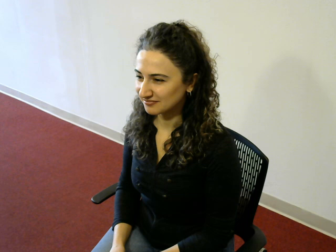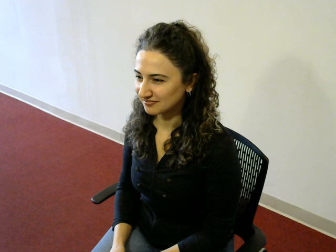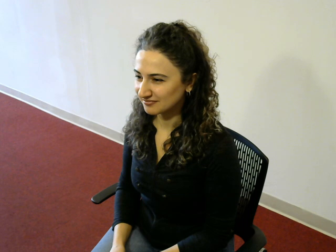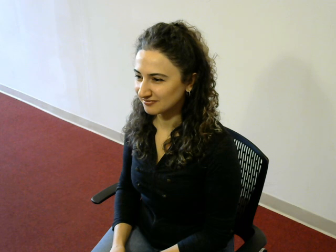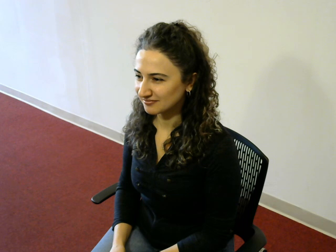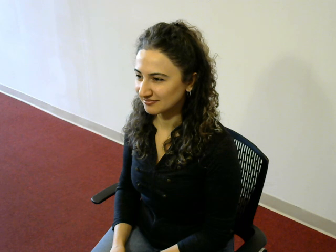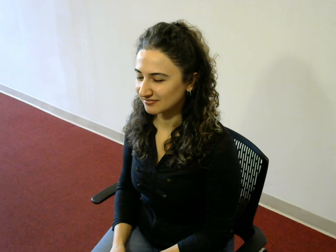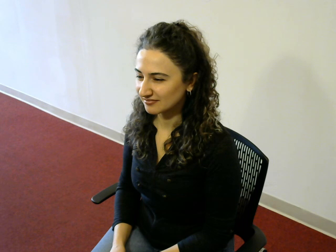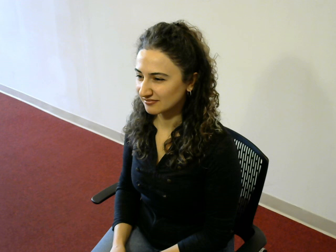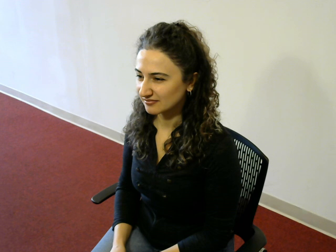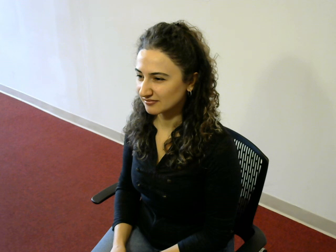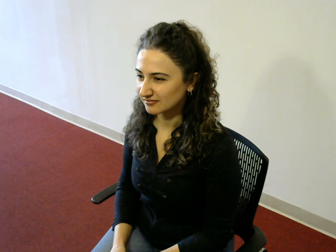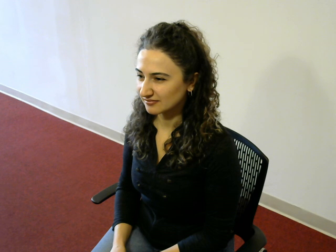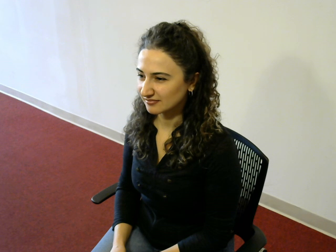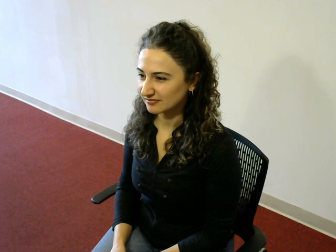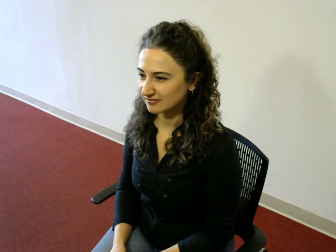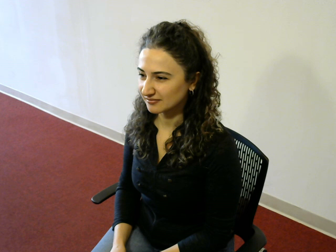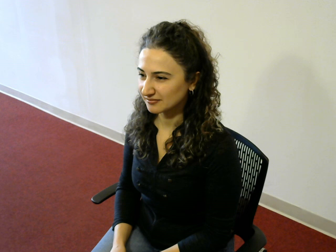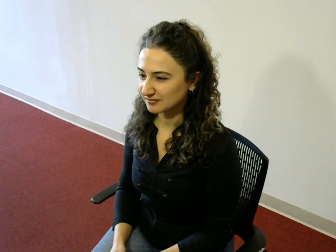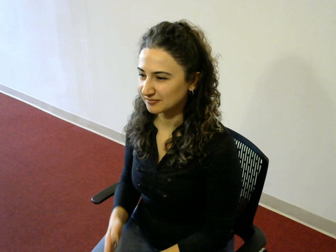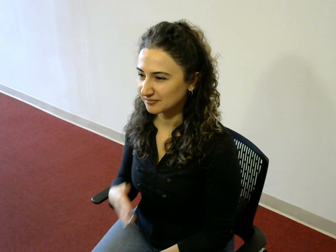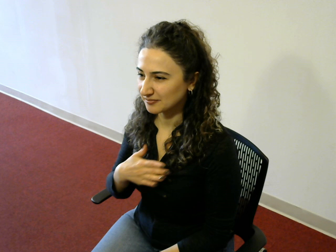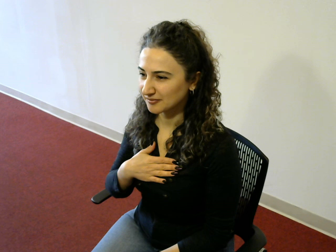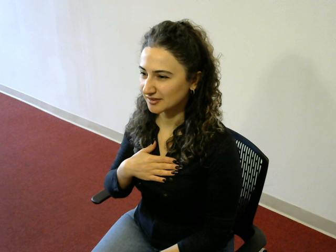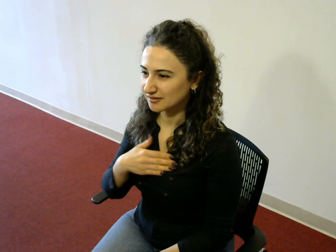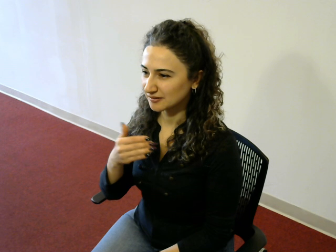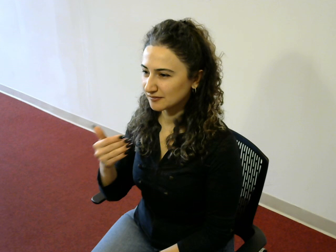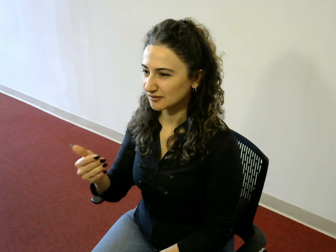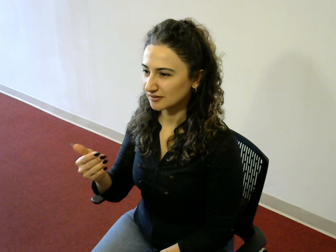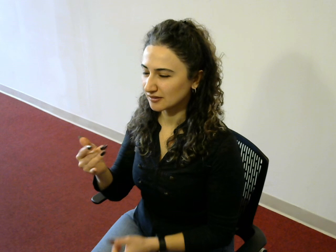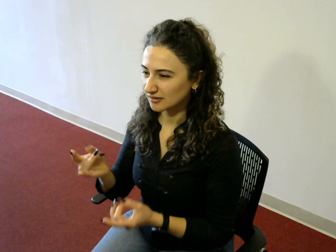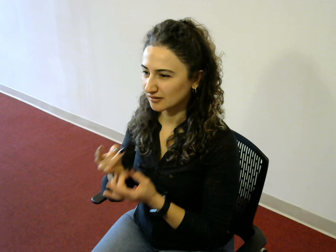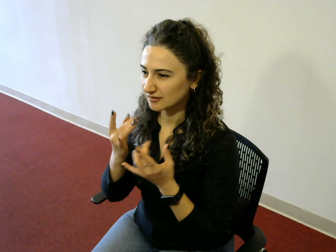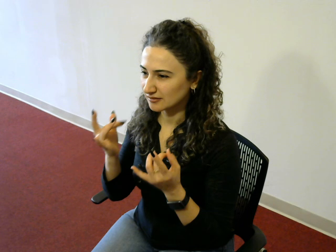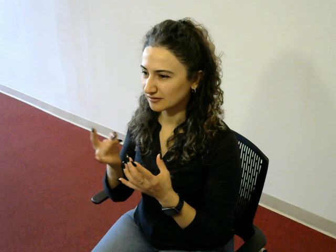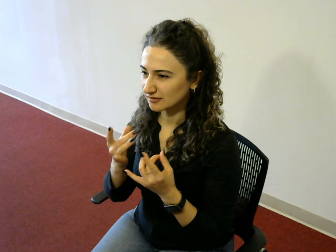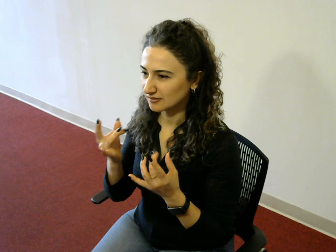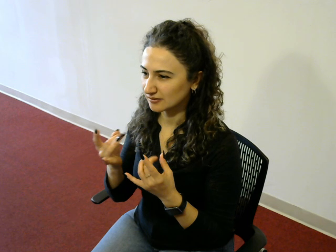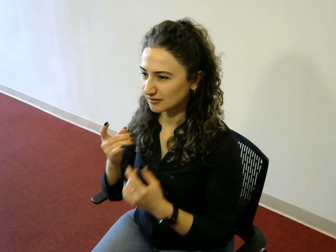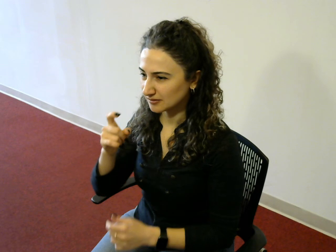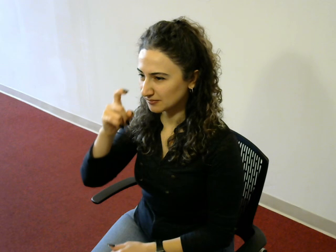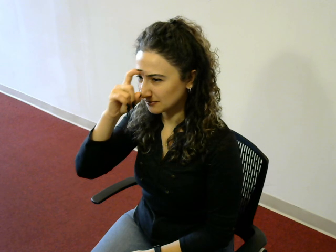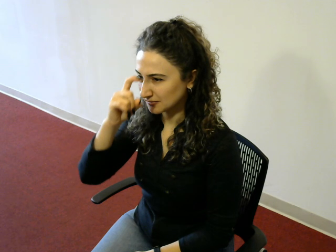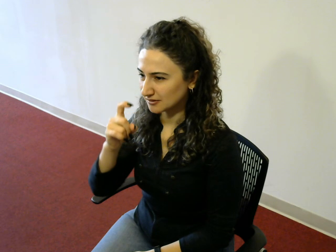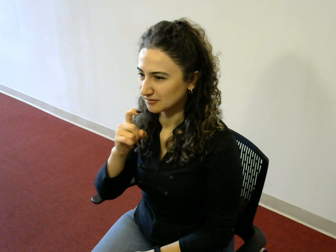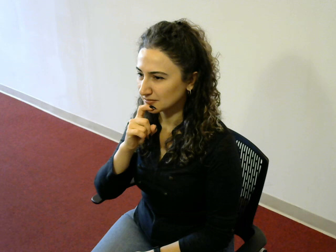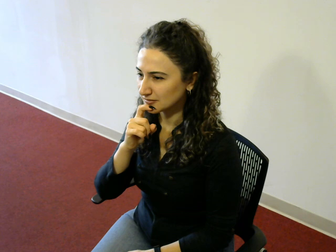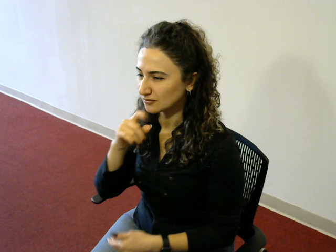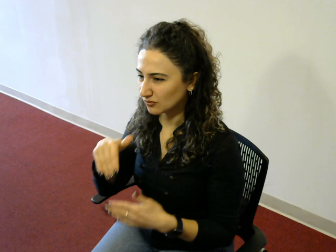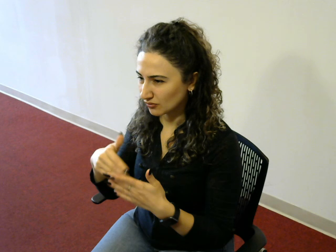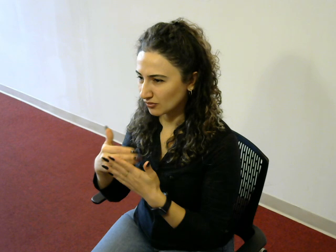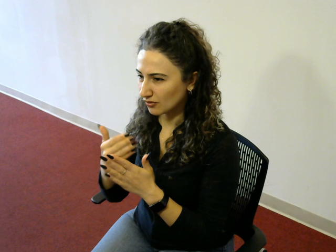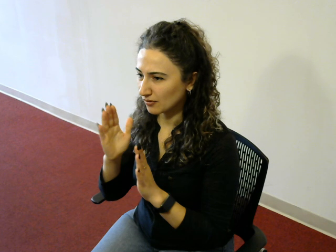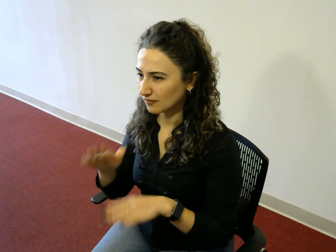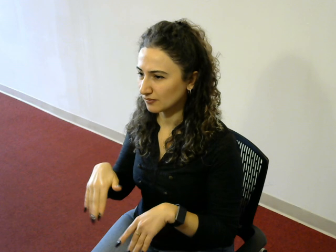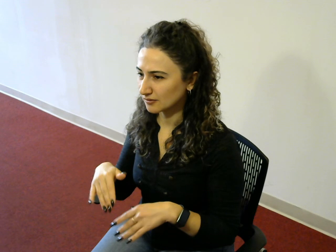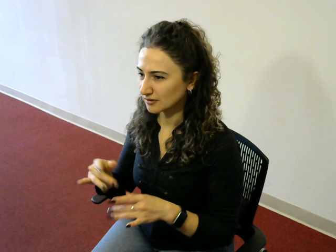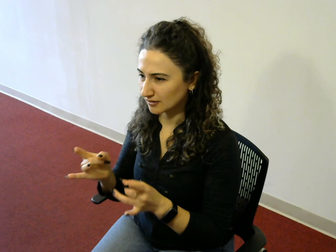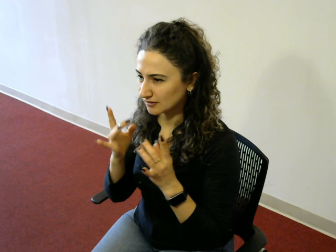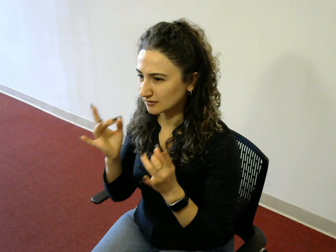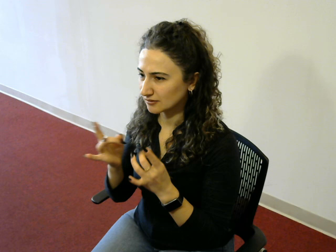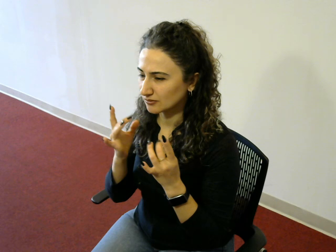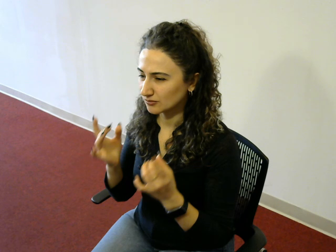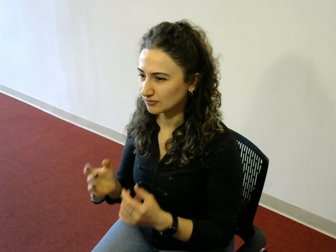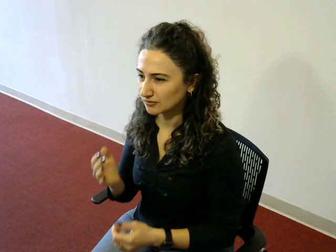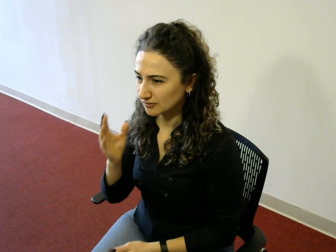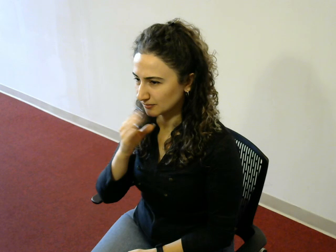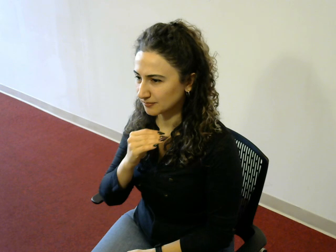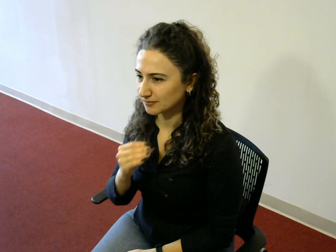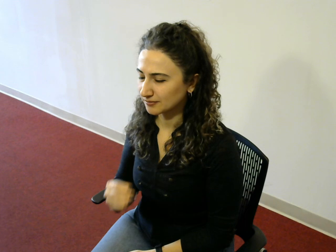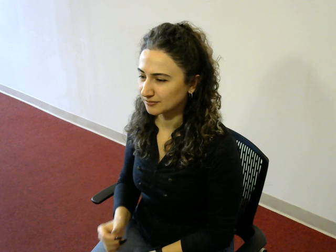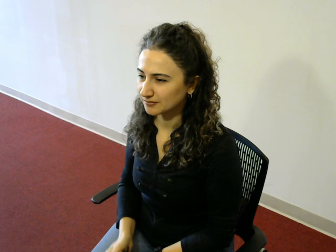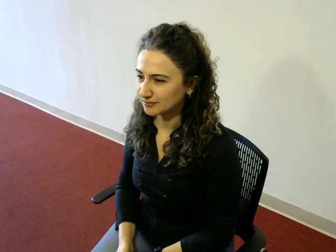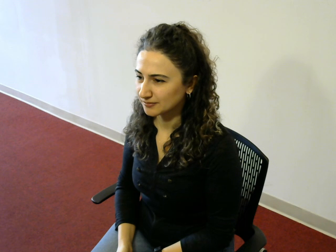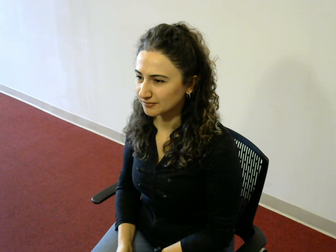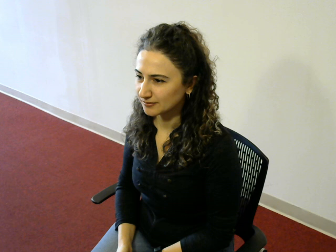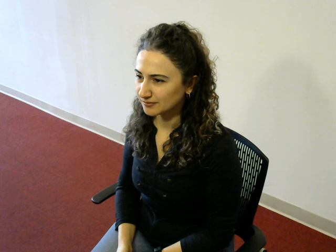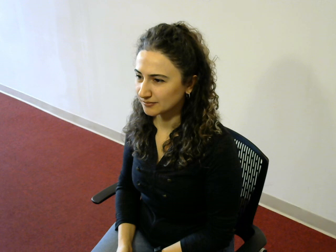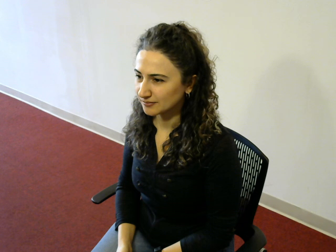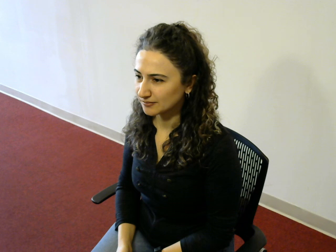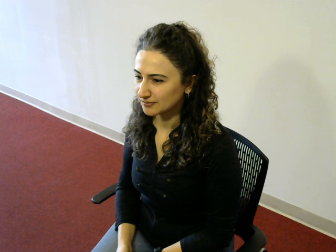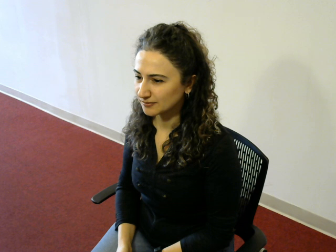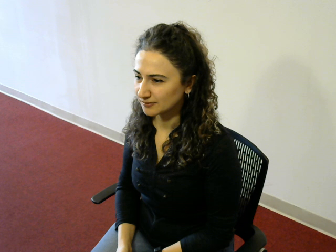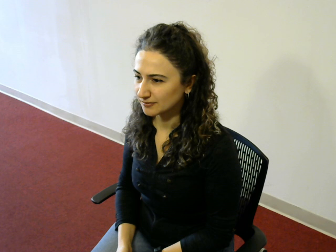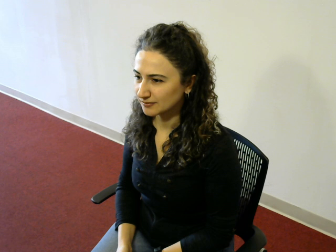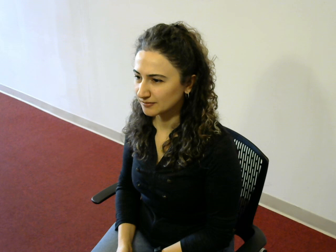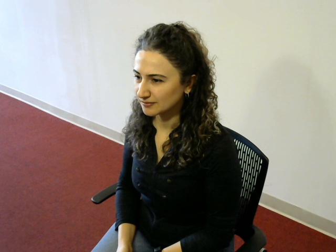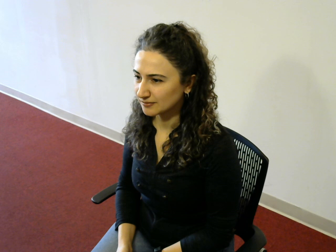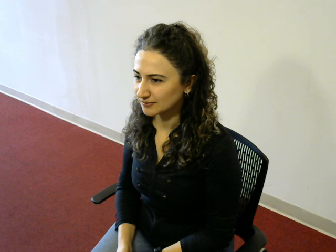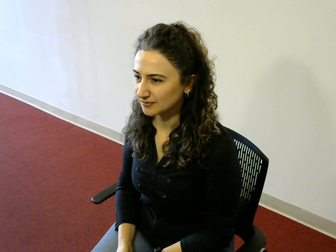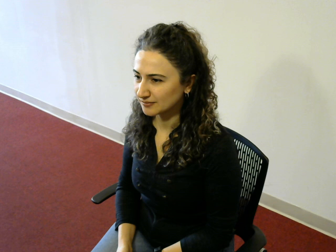Mən sizin dediklərinizi başa düşmədim, yenidən izah edə bilərsinizmi?